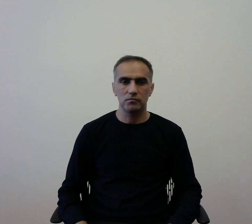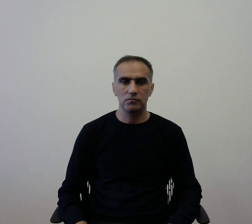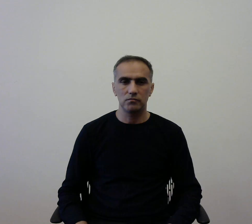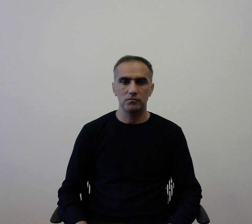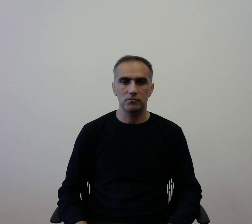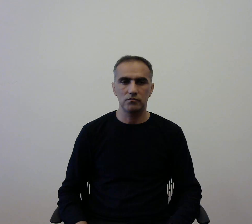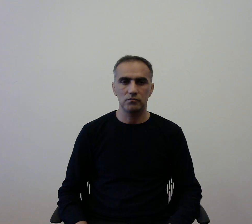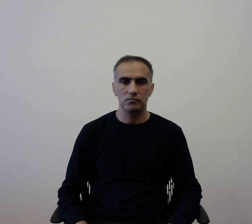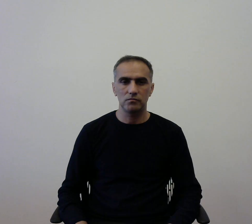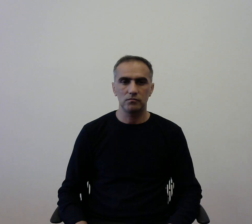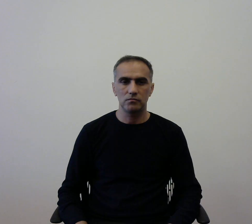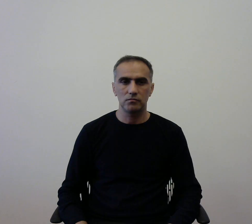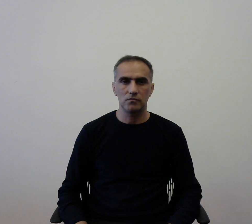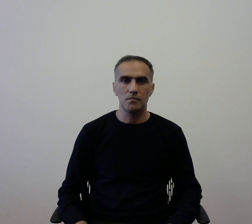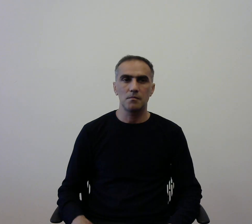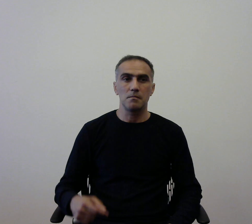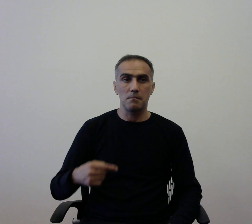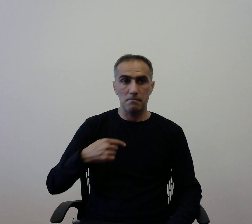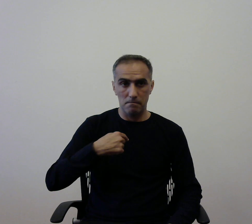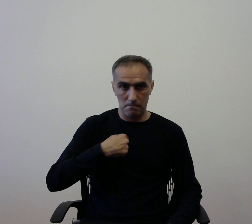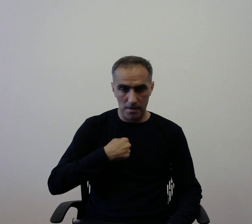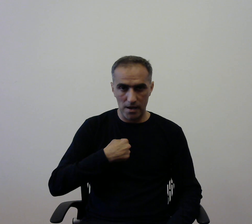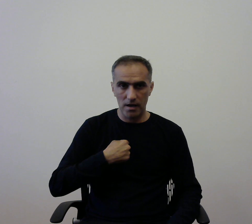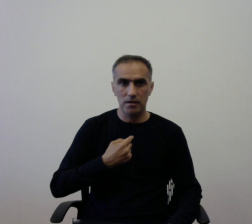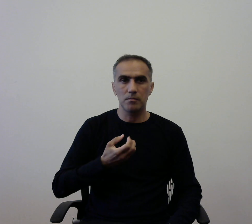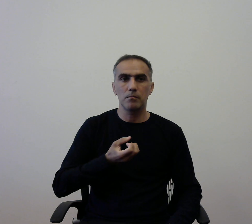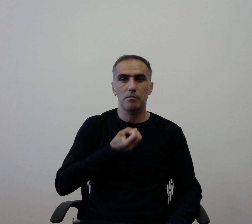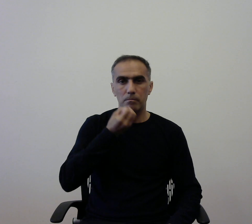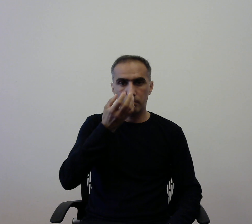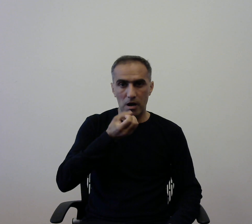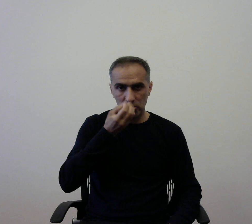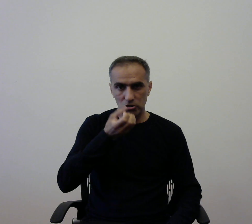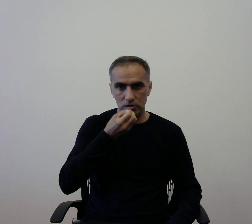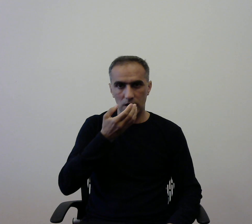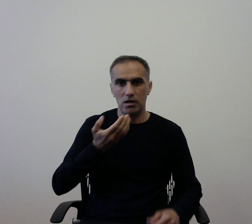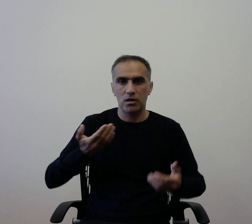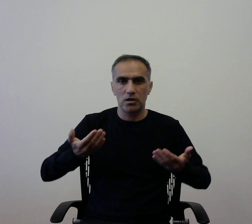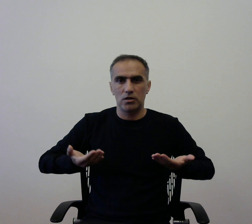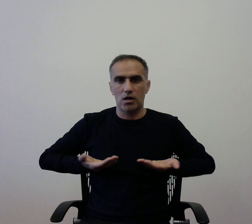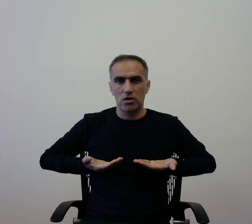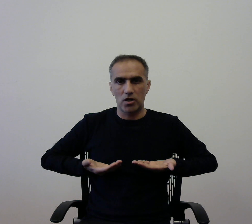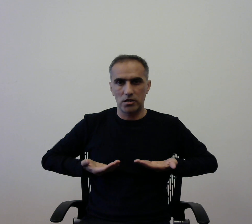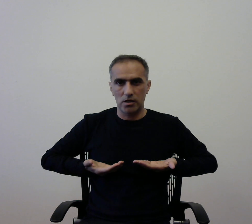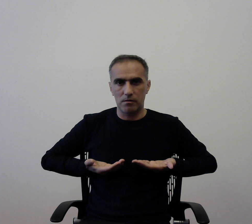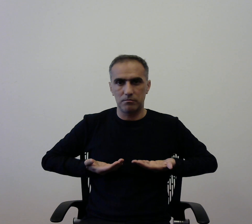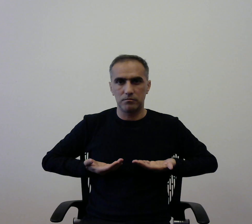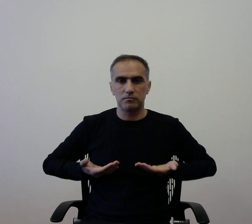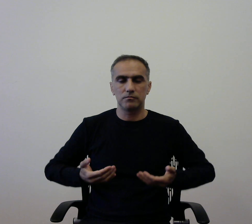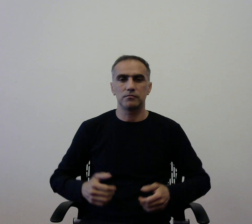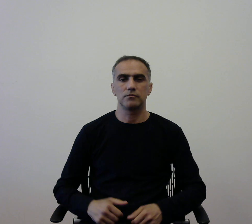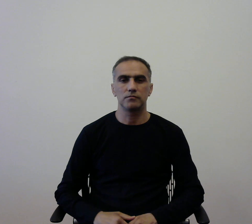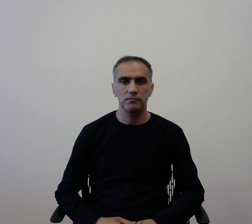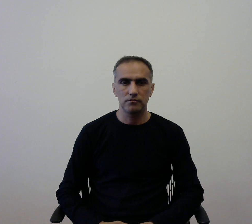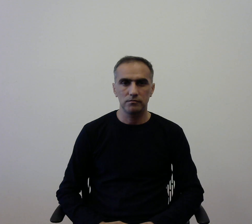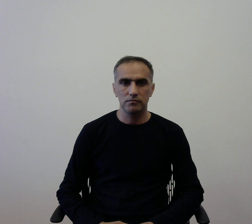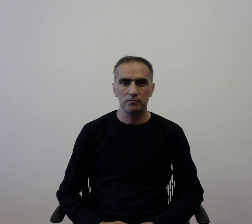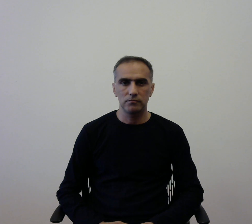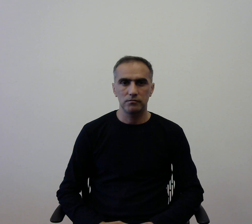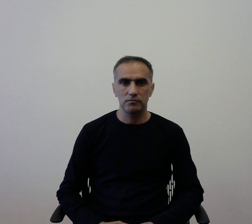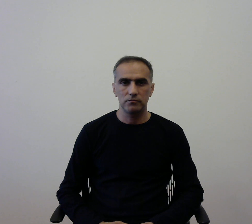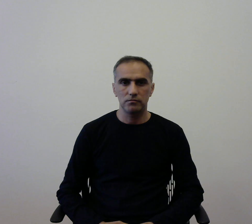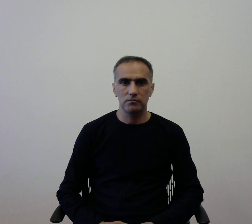Mən Bakıda yaşayıram